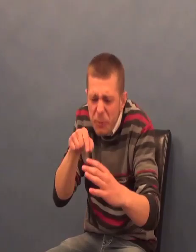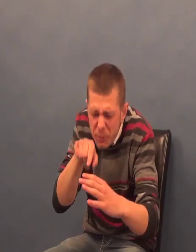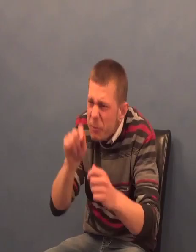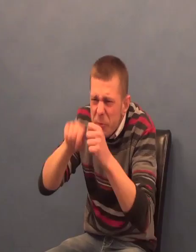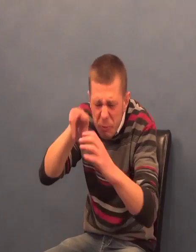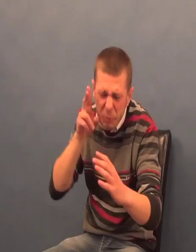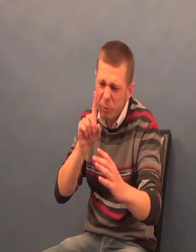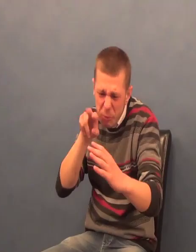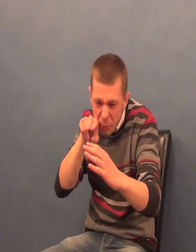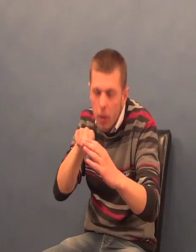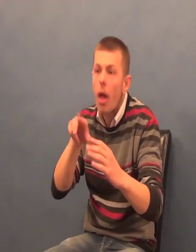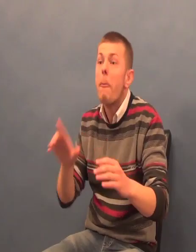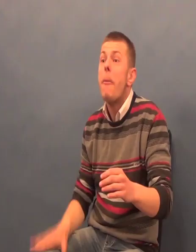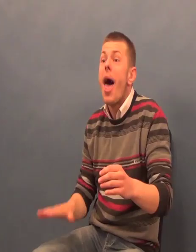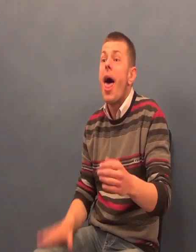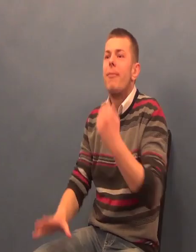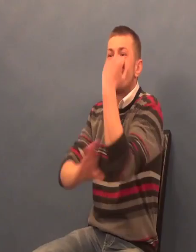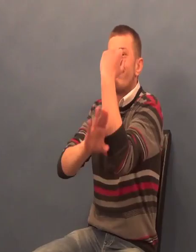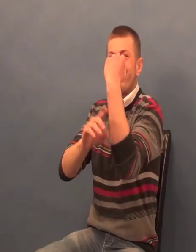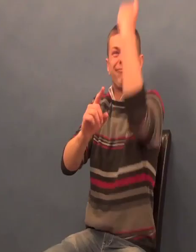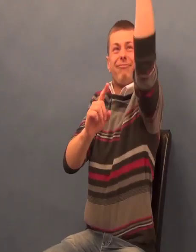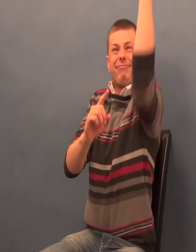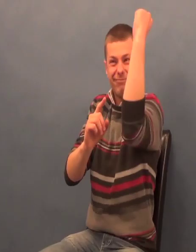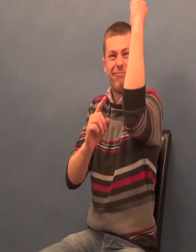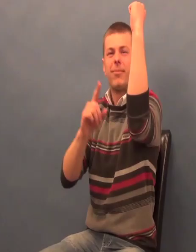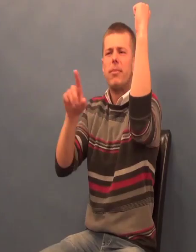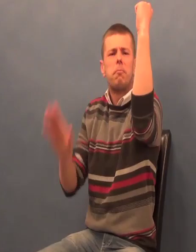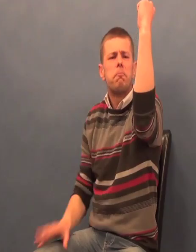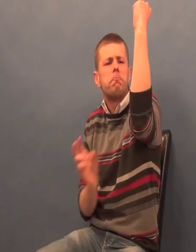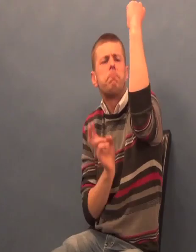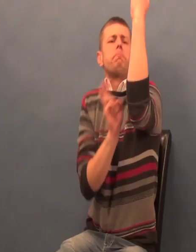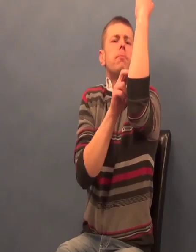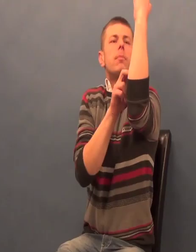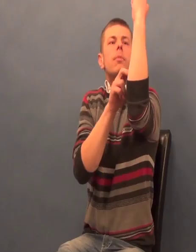Chłopak zagląda do kopca, a pies wspina się na drzewo, które znajduje się obok.